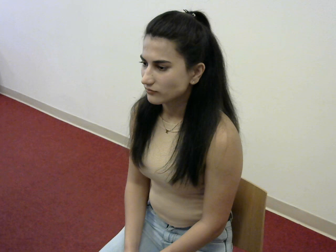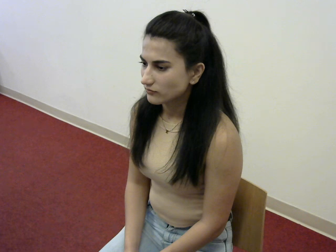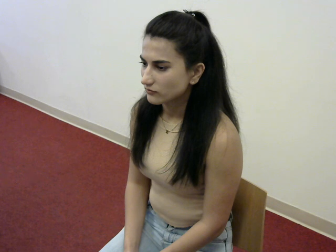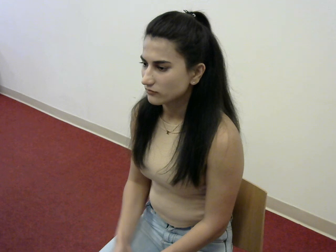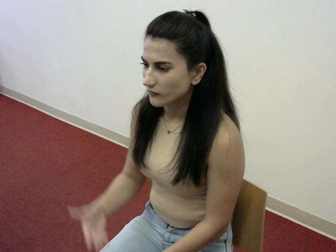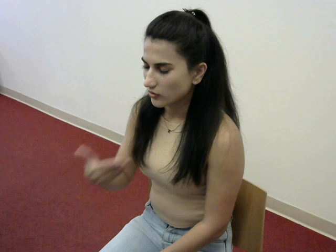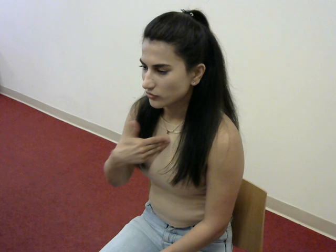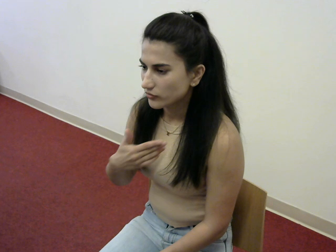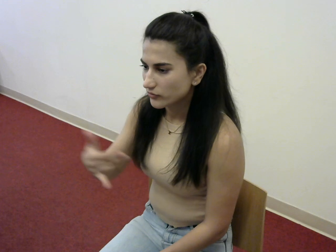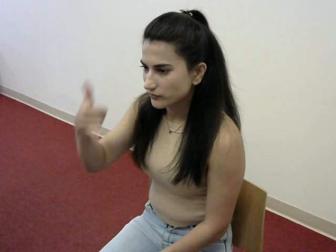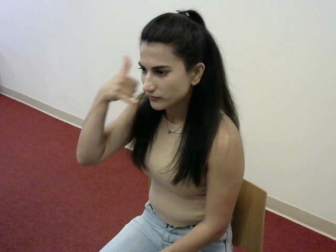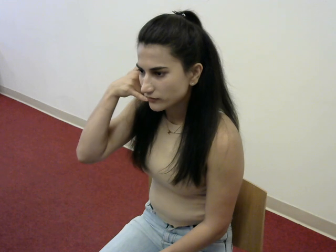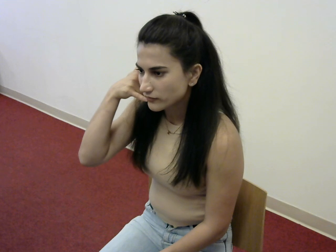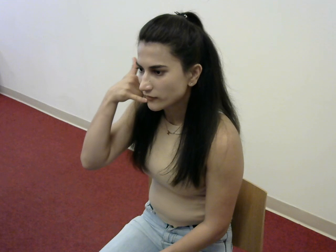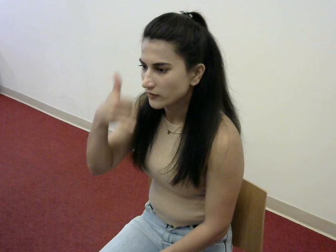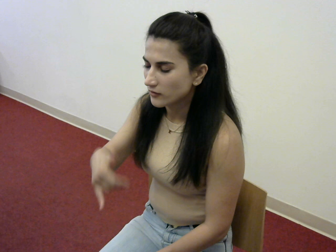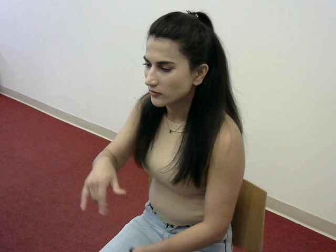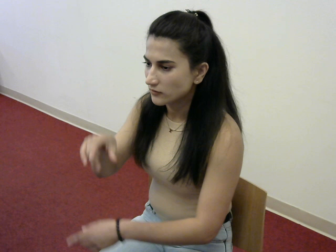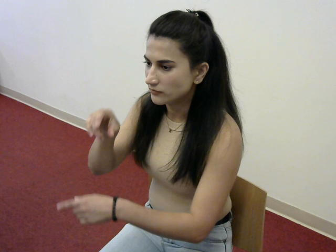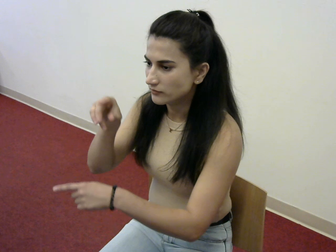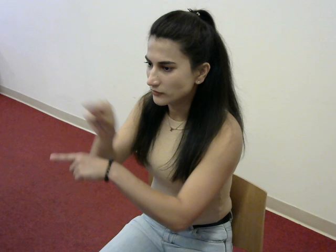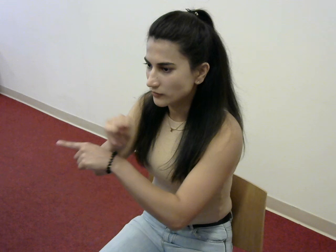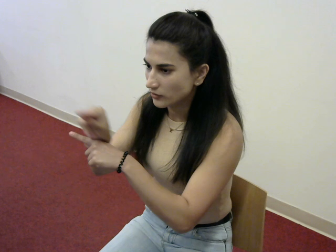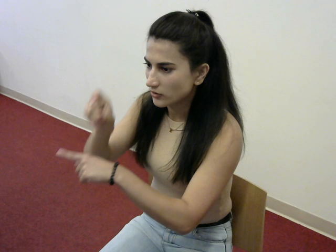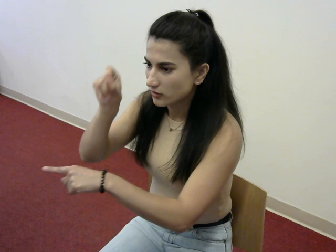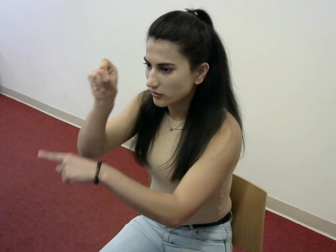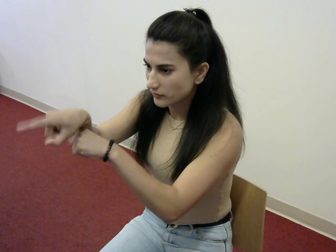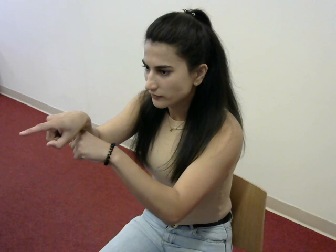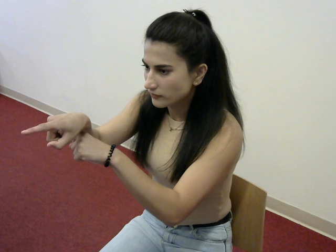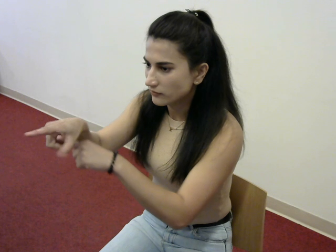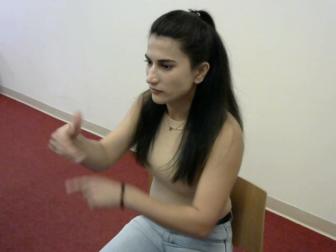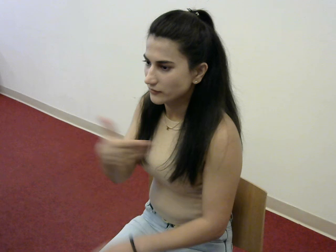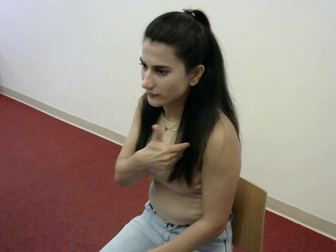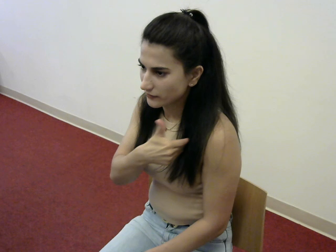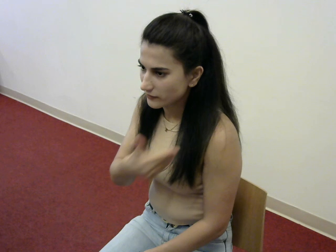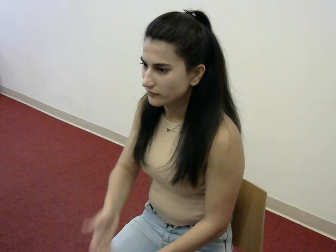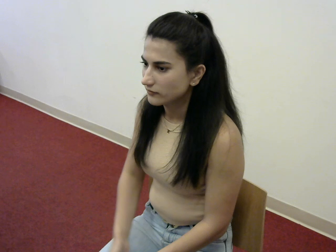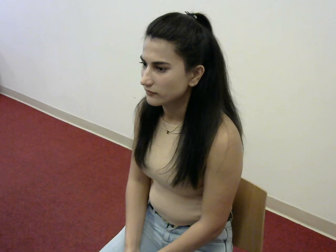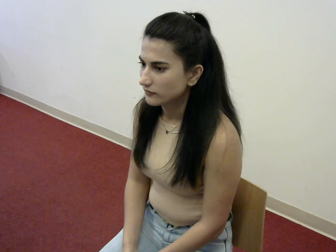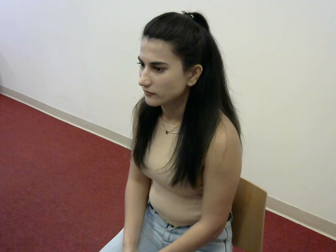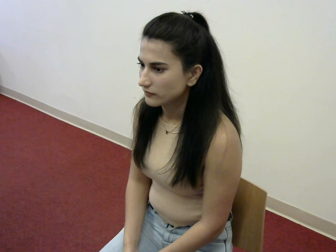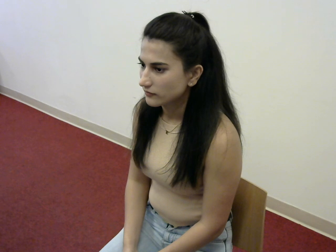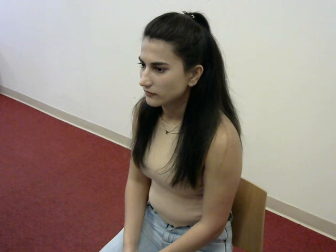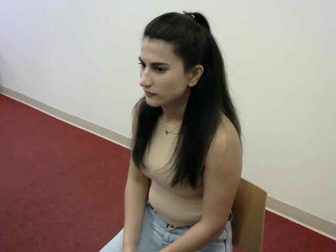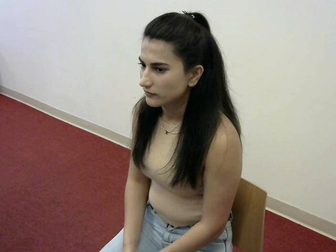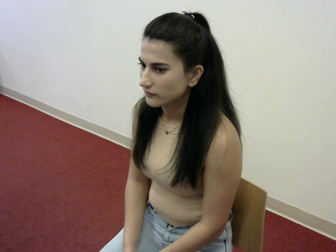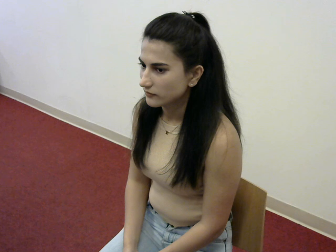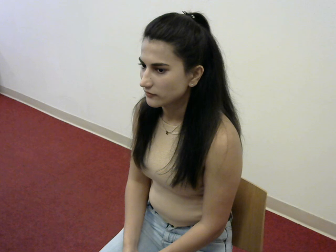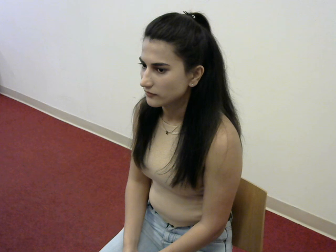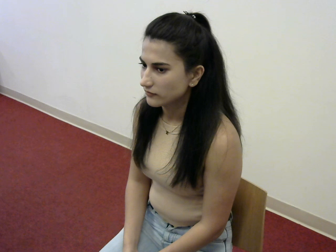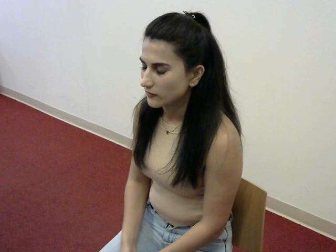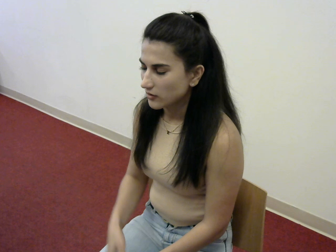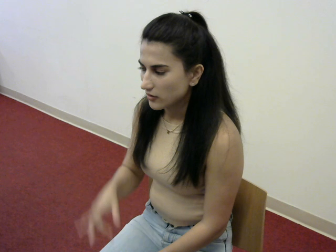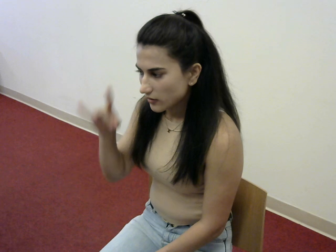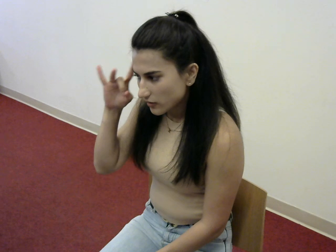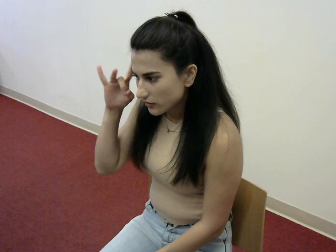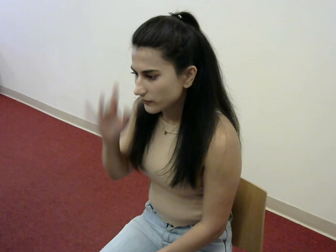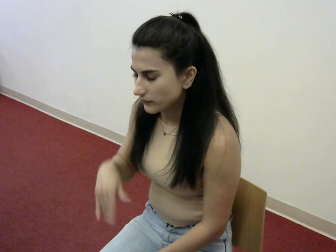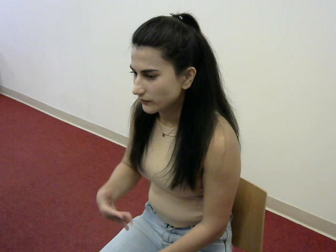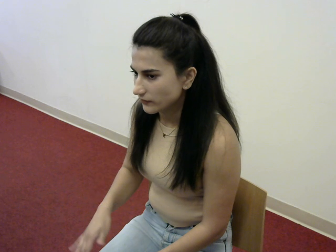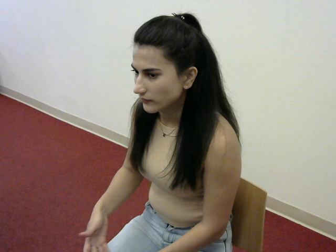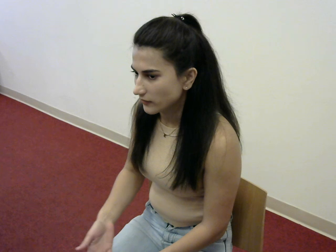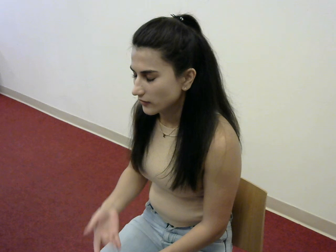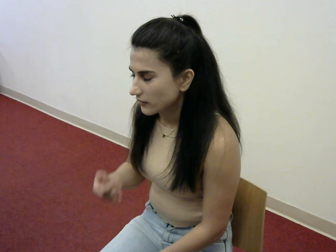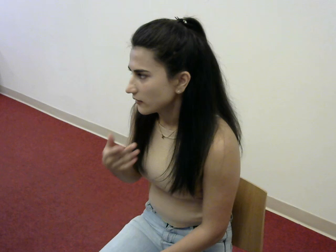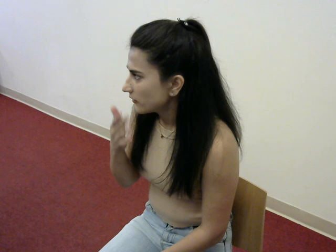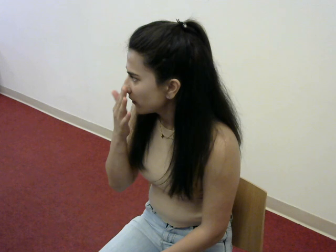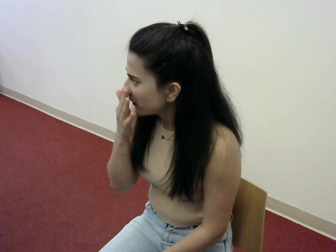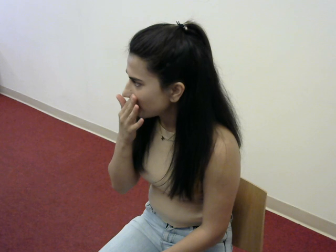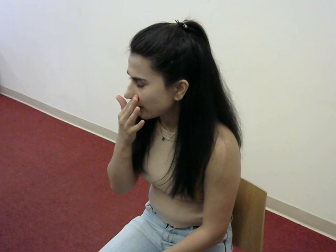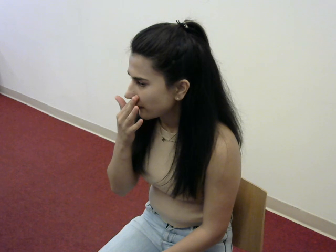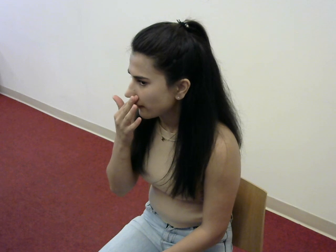Mən telefonu təmir etdirmək istəyirəm